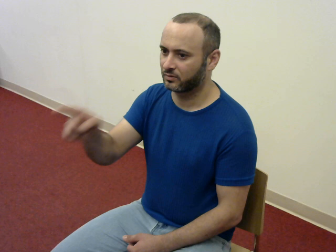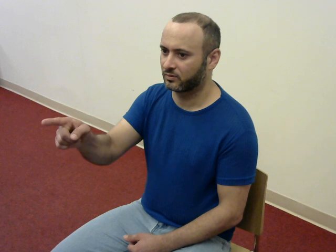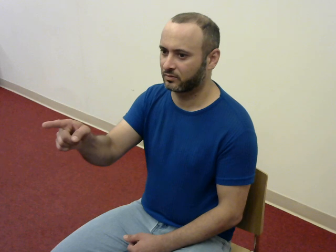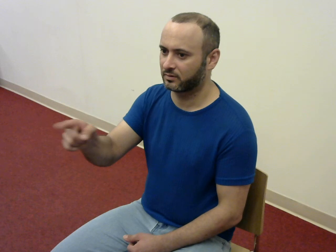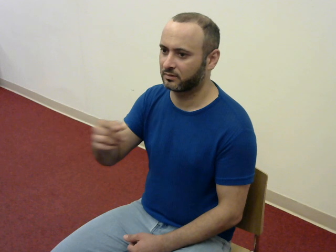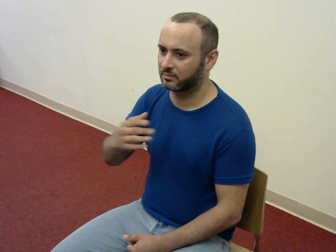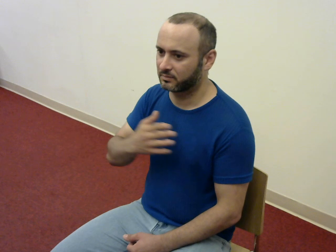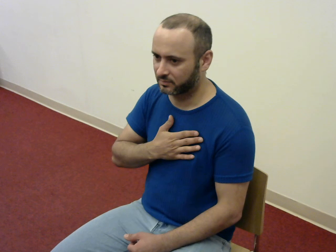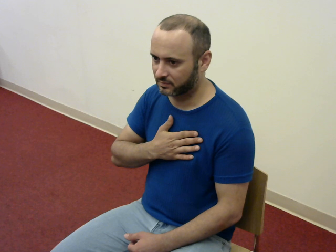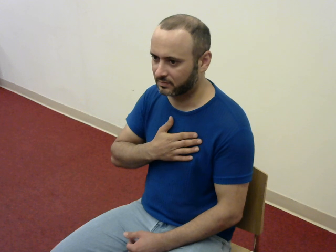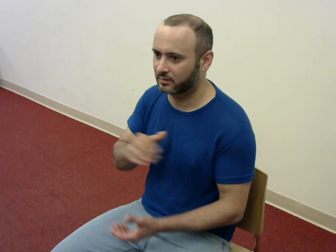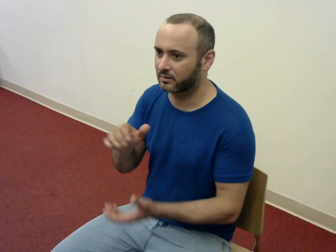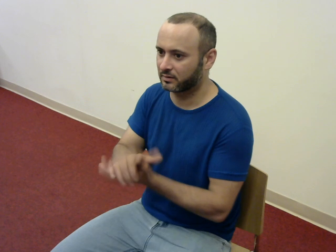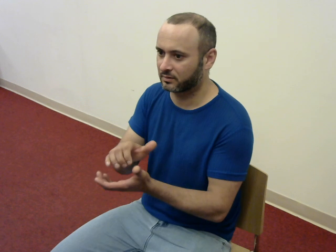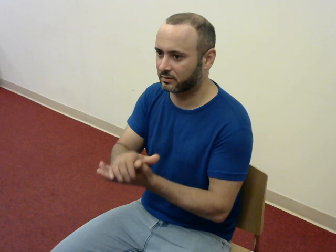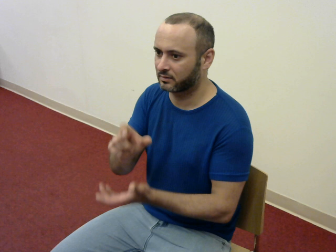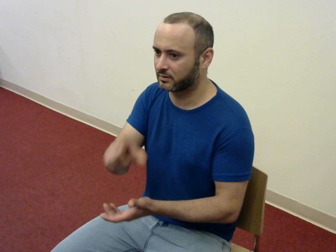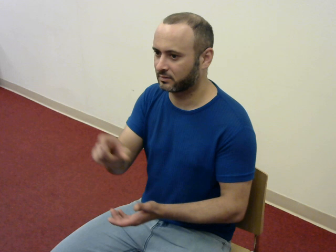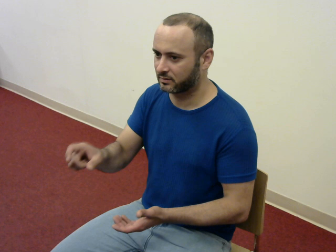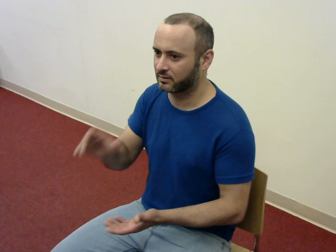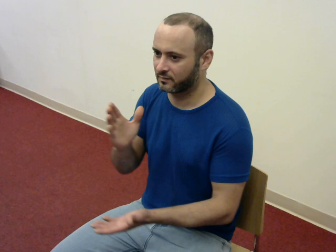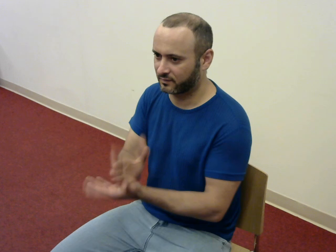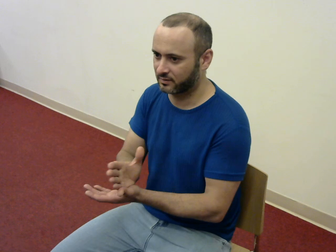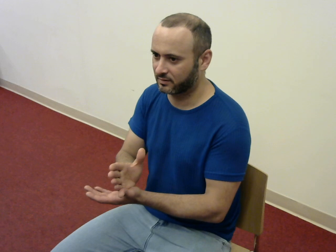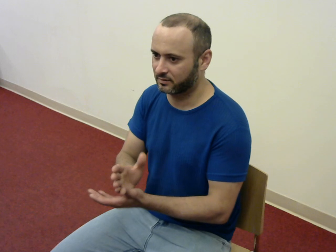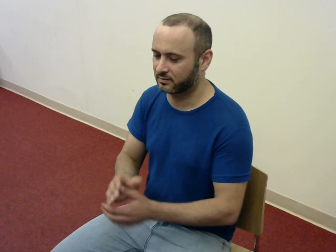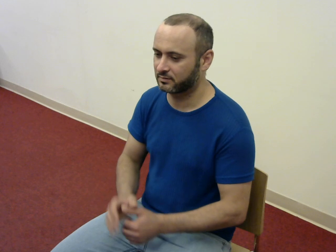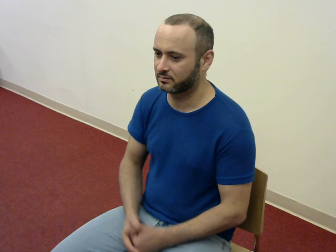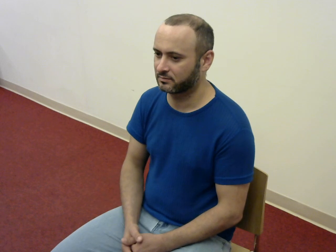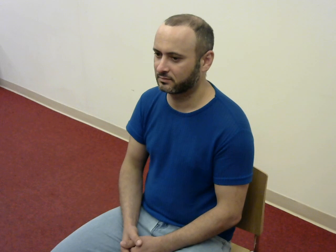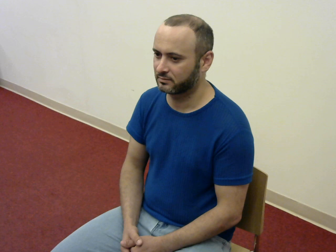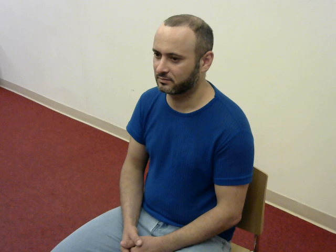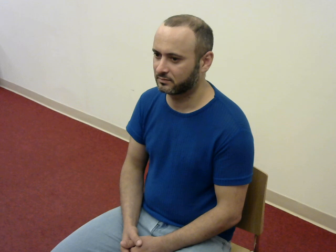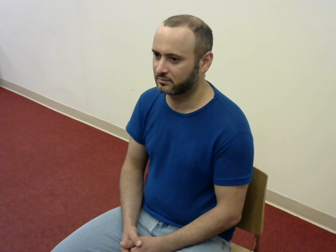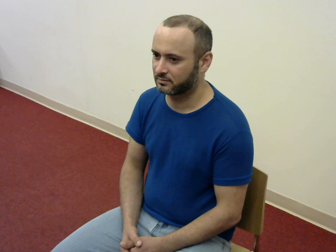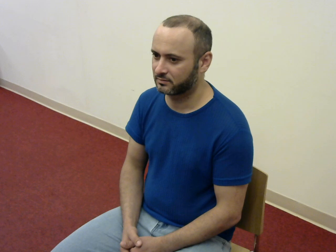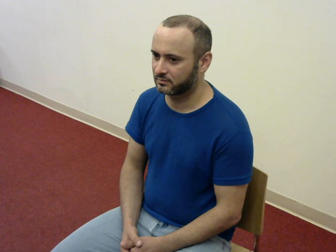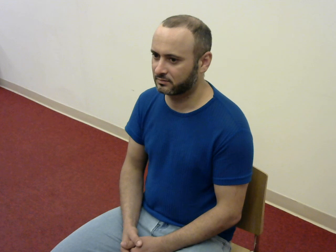Orda mənim tanıdığım insanlar var